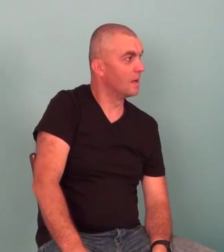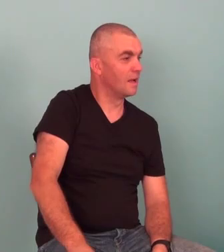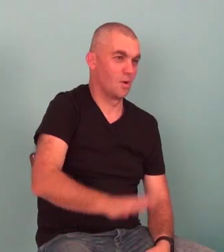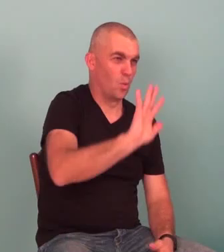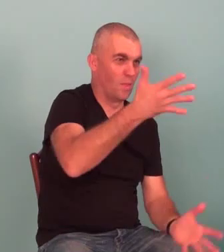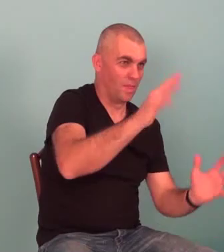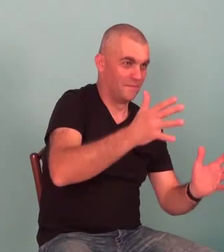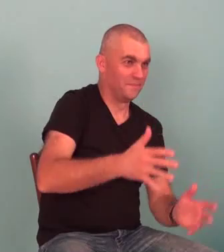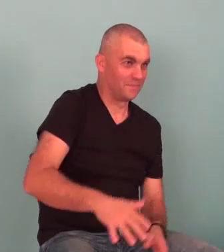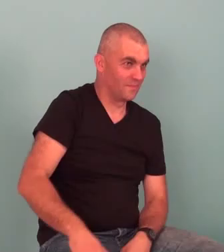Skrót.